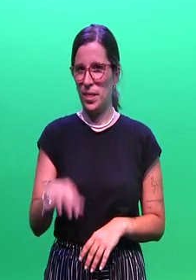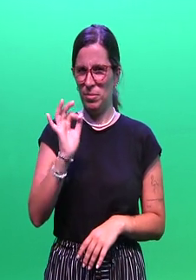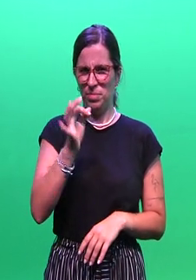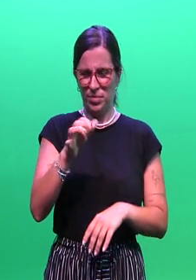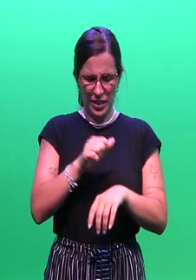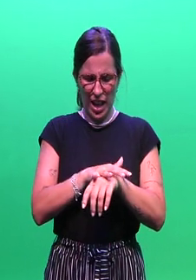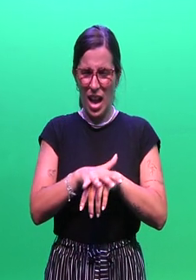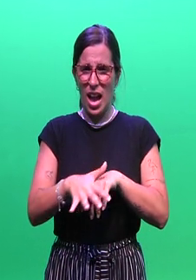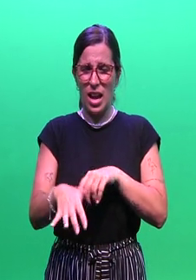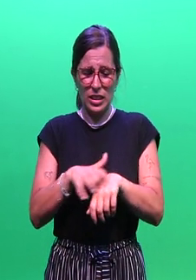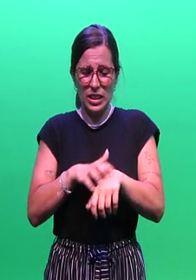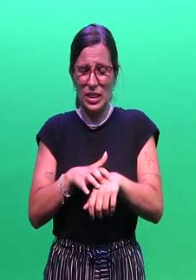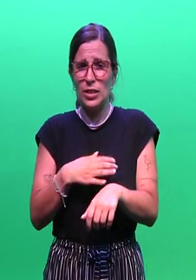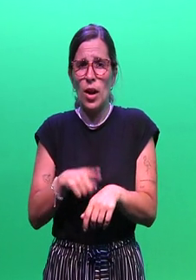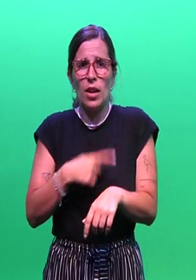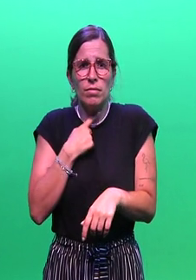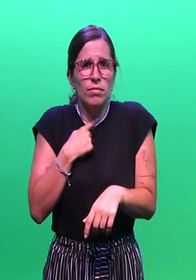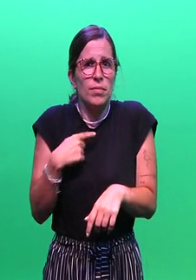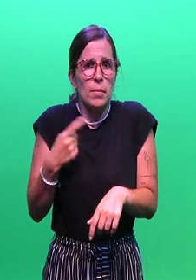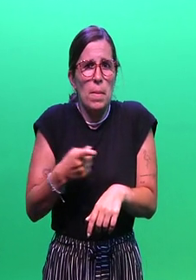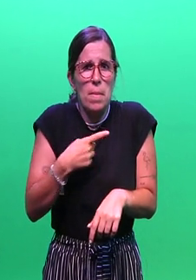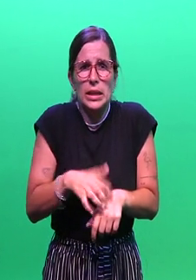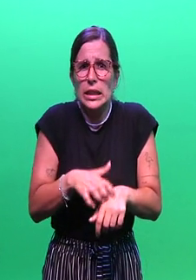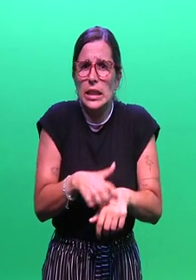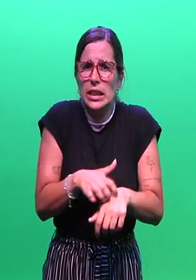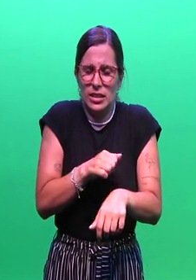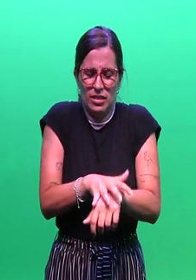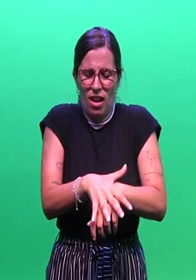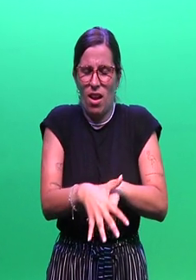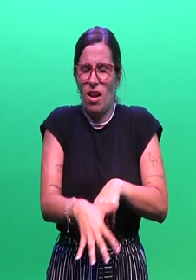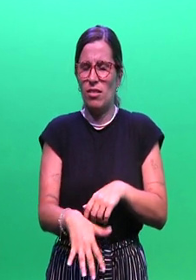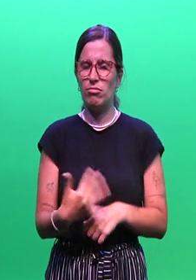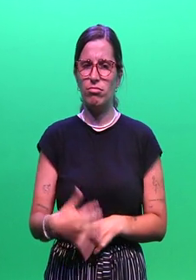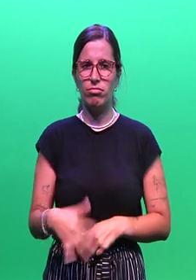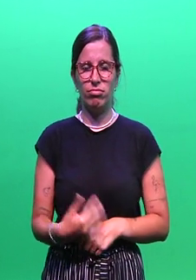Sí, m'ha sortit líquid de la taca per tota la mà. Quan em rasco és addictiu i em rasco més fins que em vessa líquid per la mà.